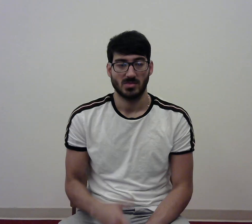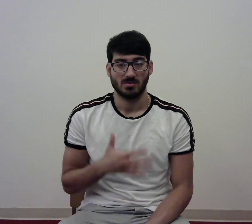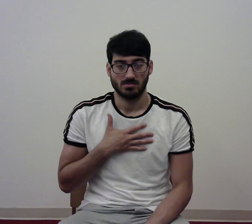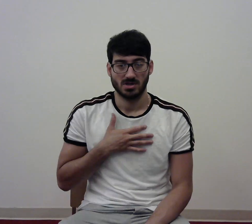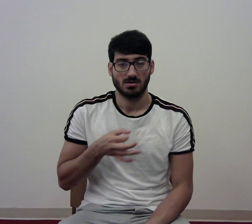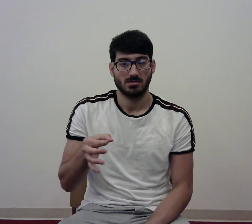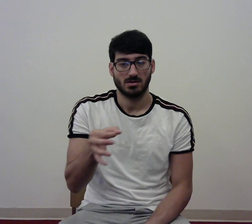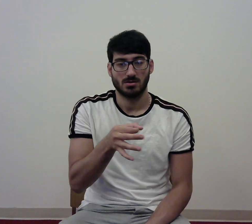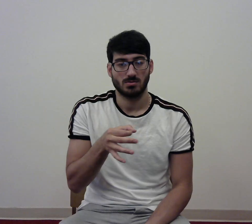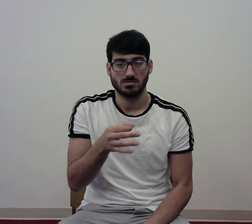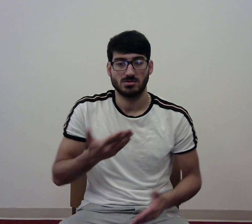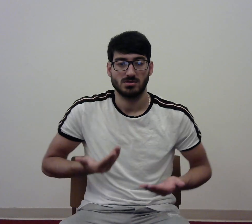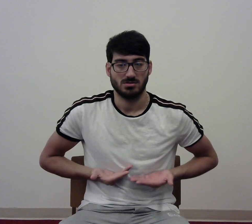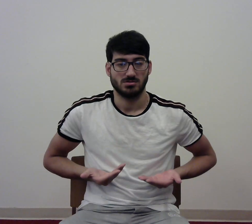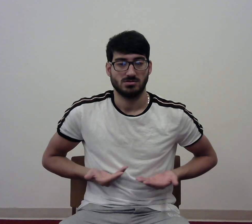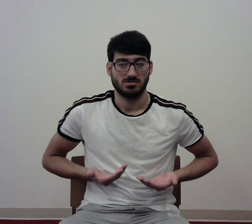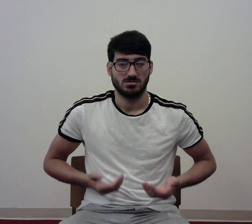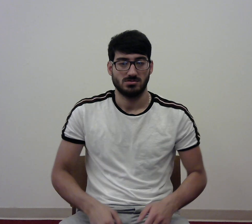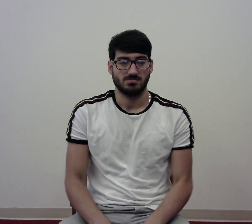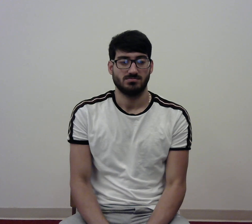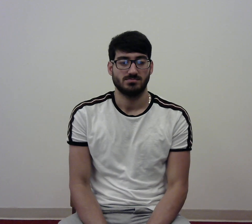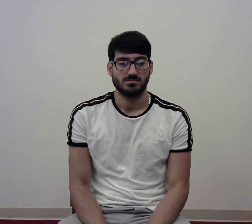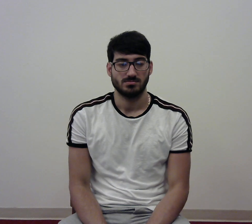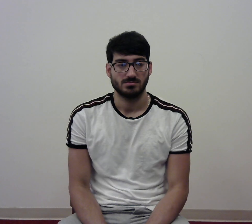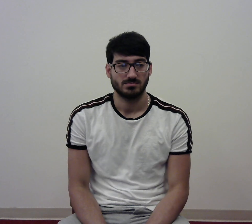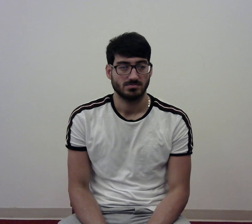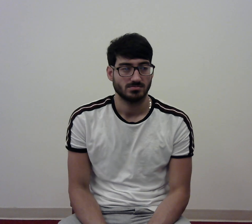Mən rayonda yaşayıram